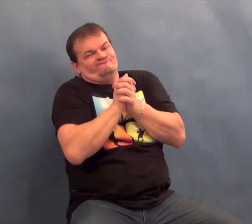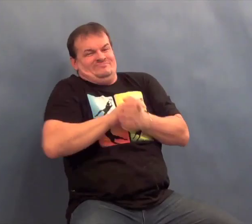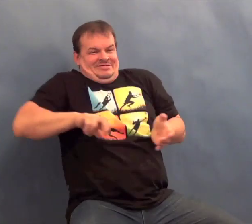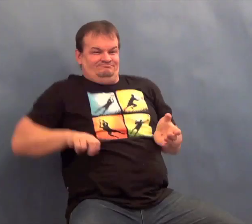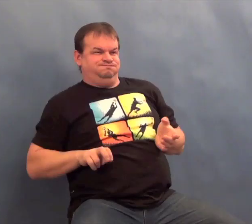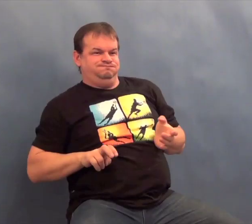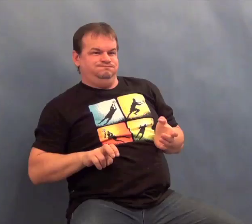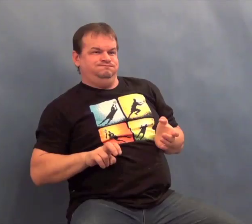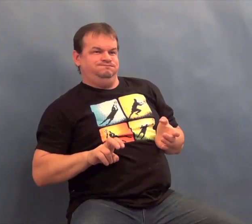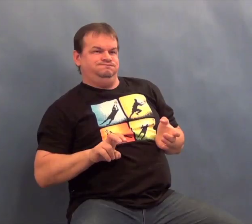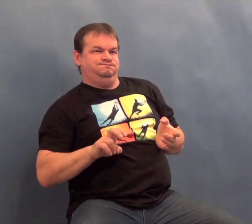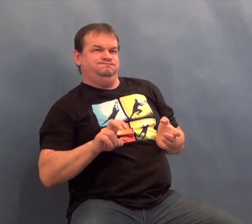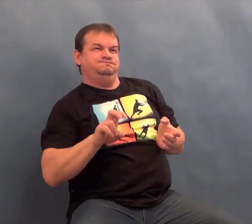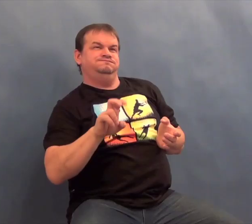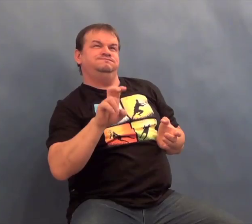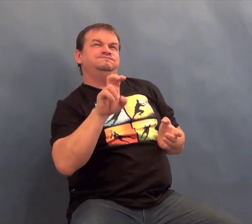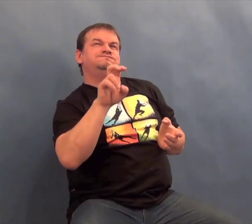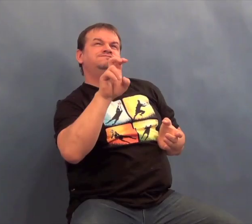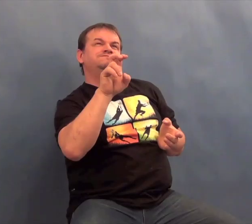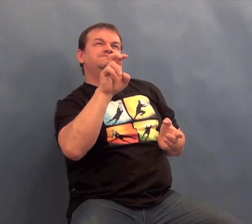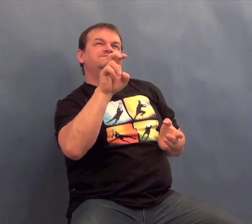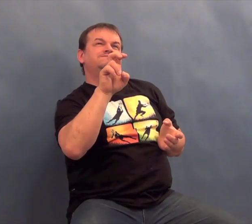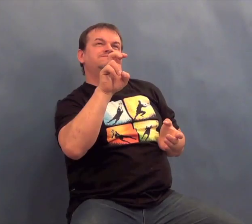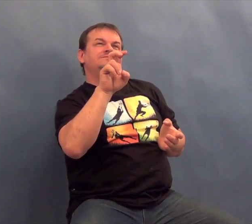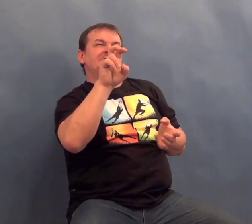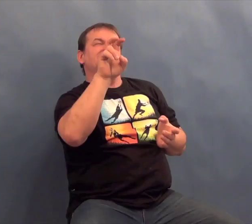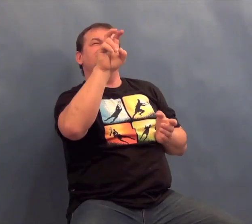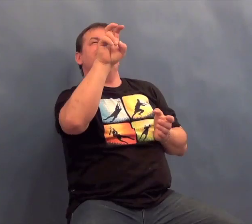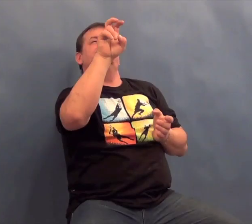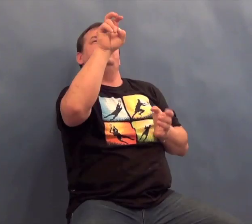Z trudem wspinał się na górę.